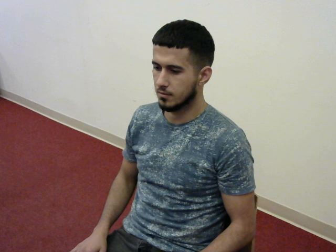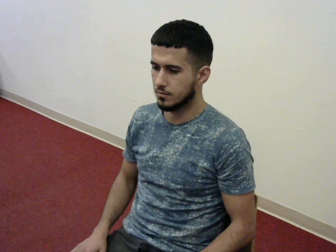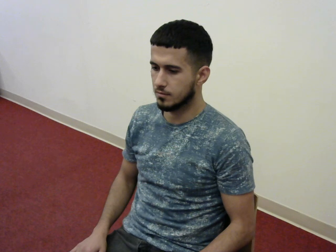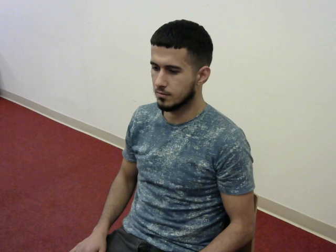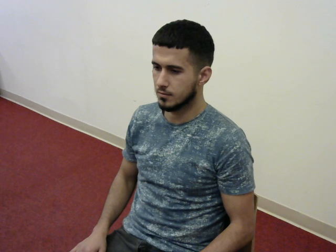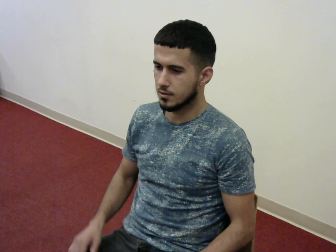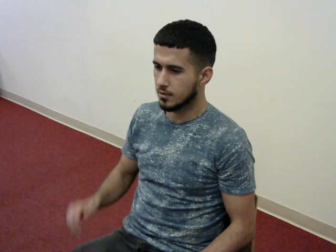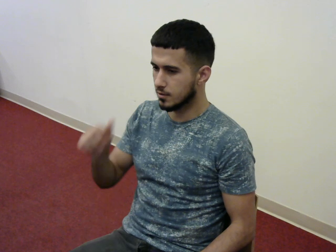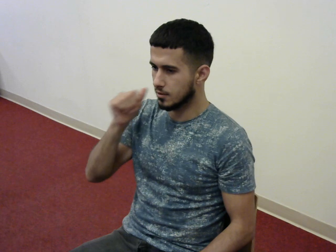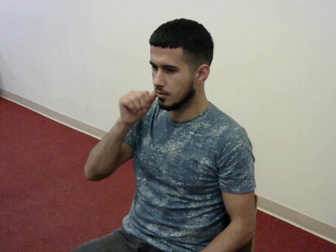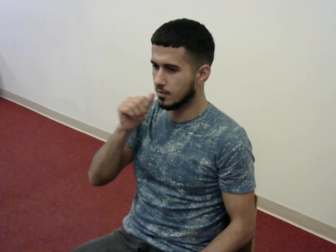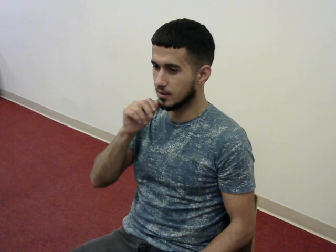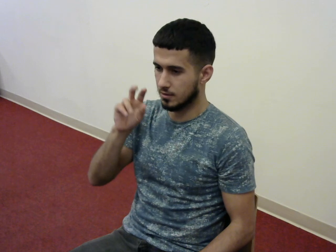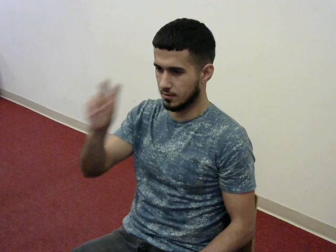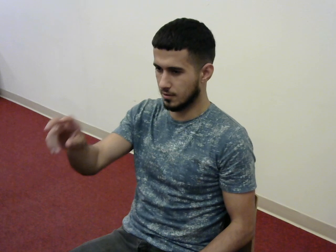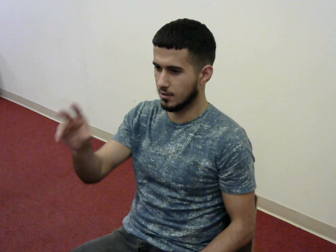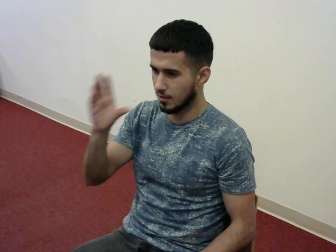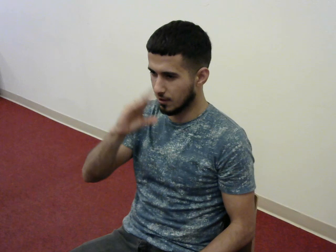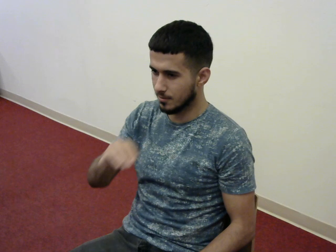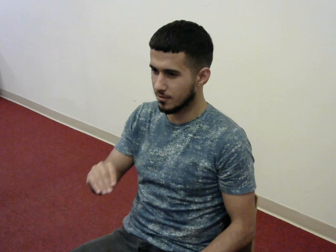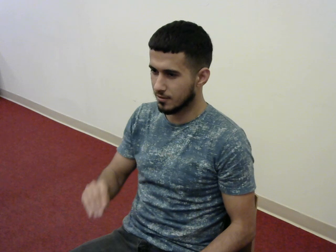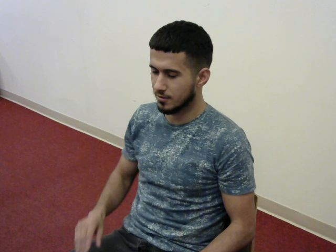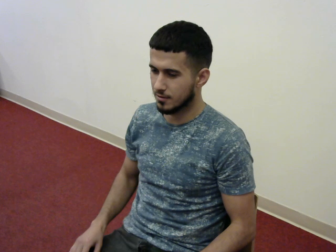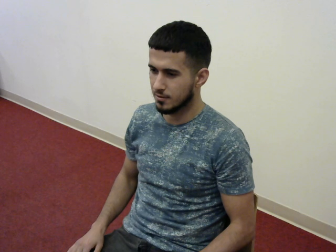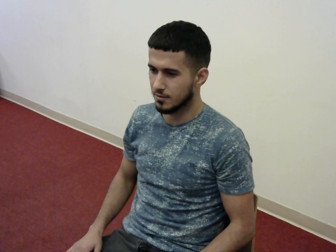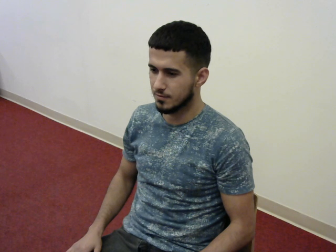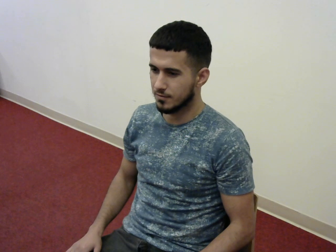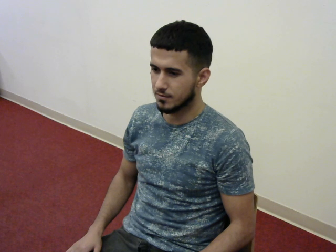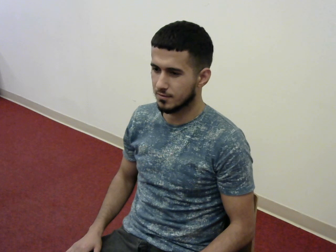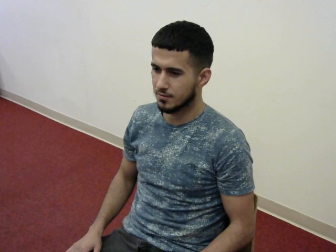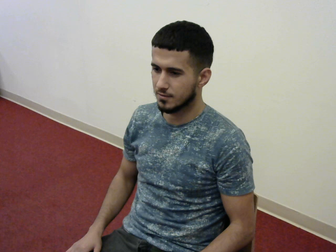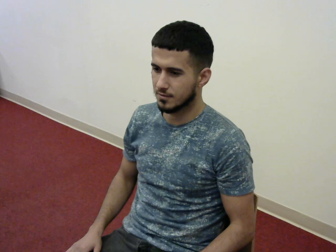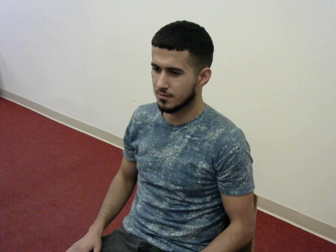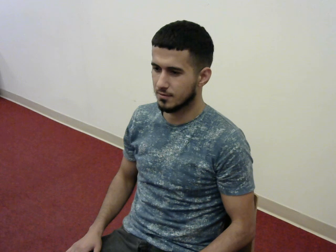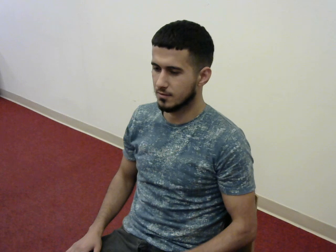Sabah gələ bilərəmmi?